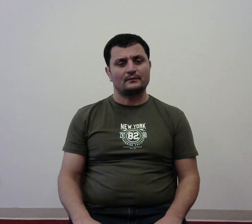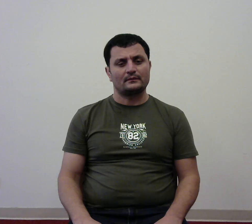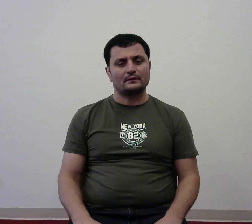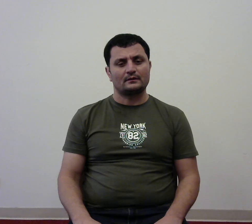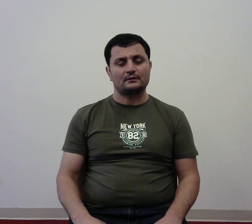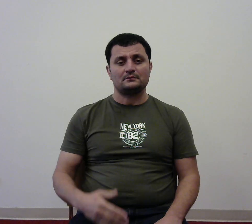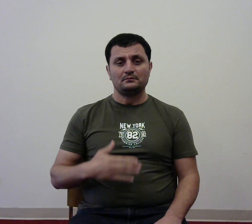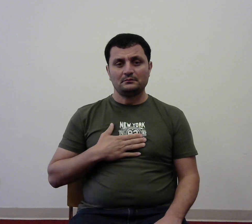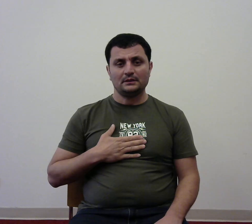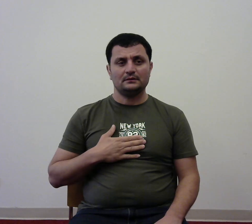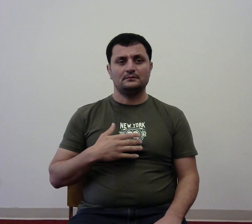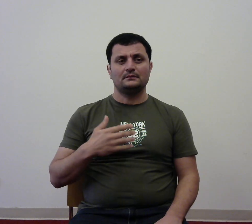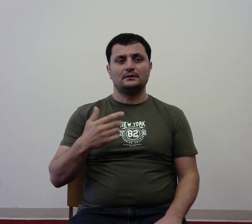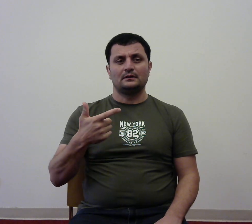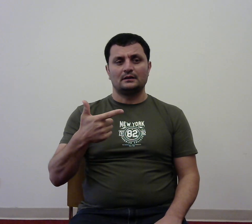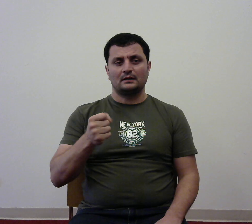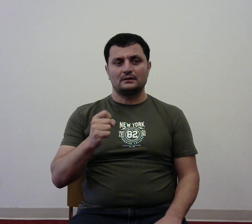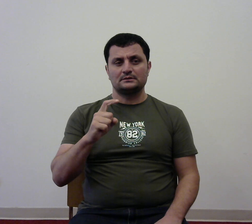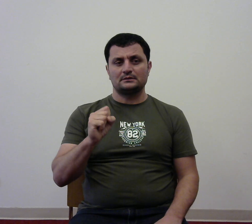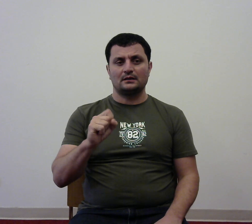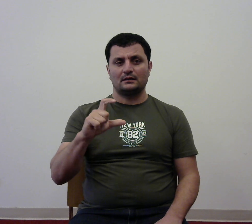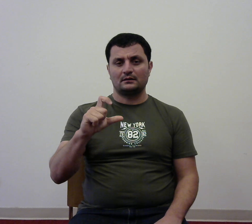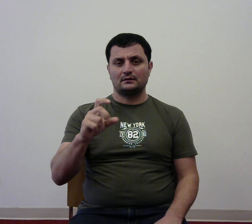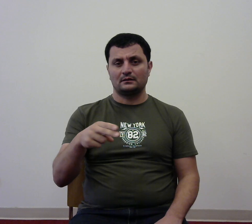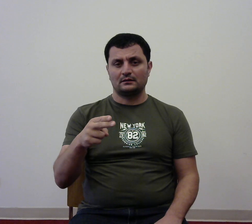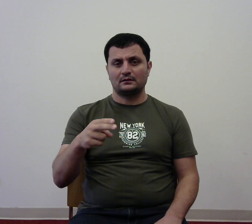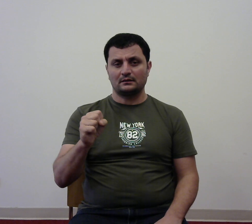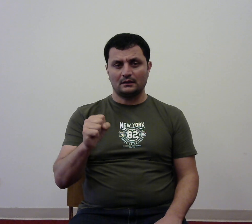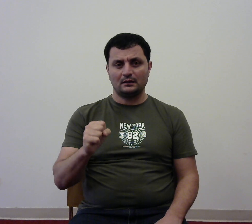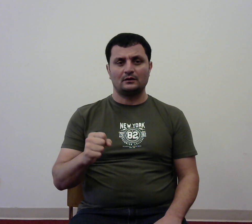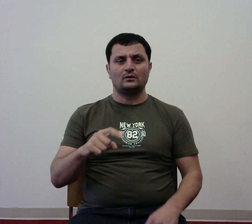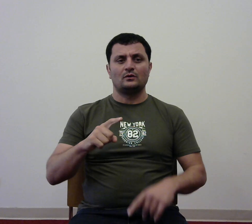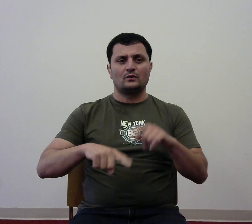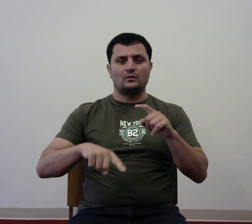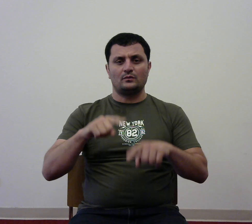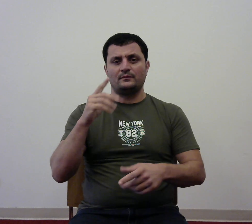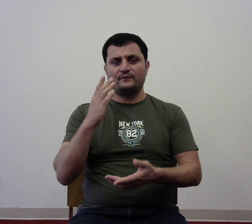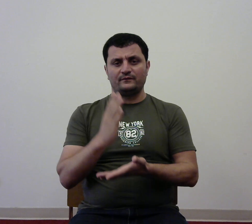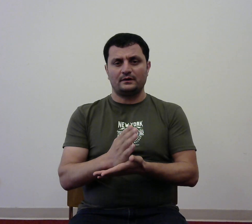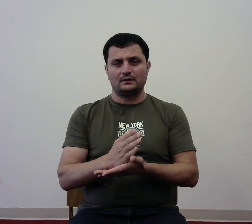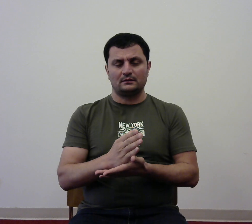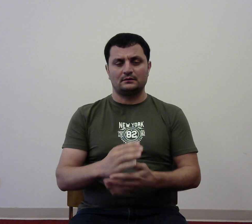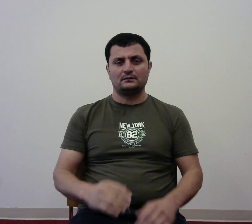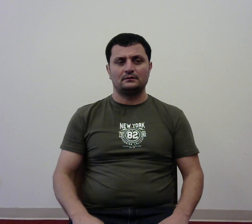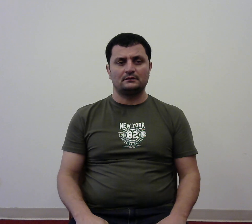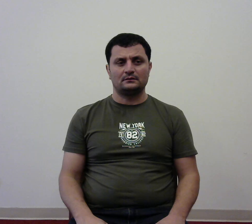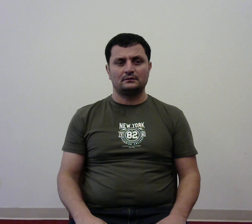Mənim Qazaxda qohumlarım var